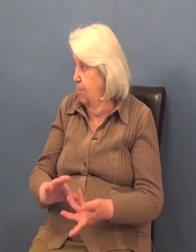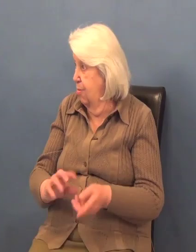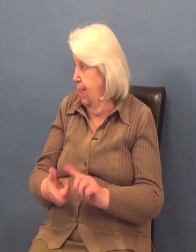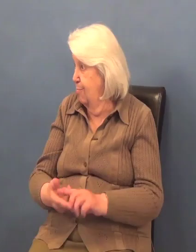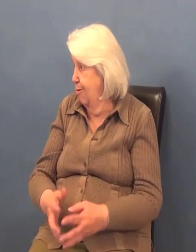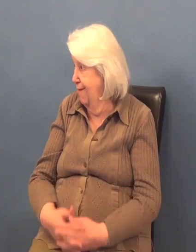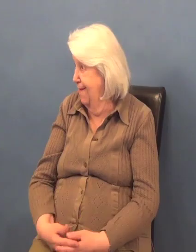Albo.